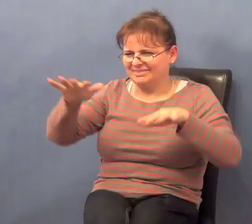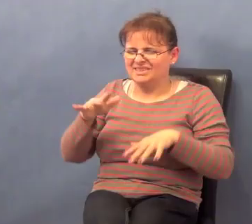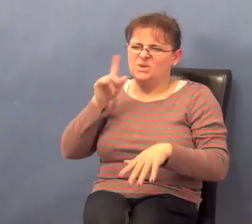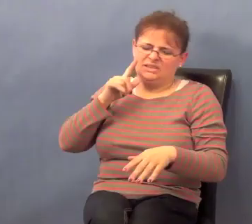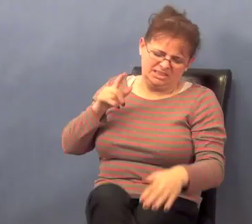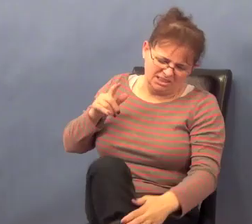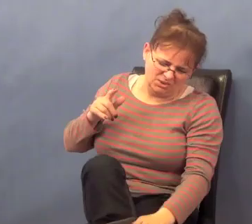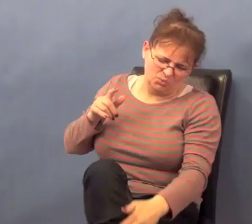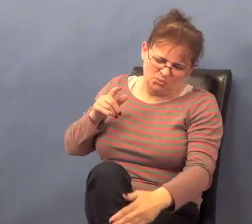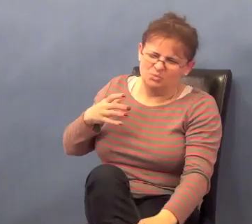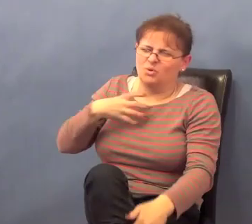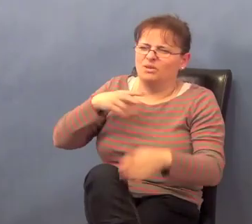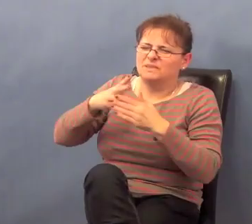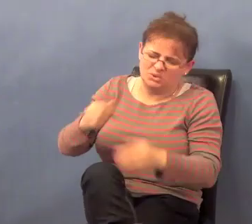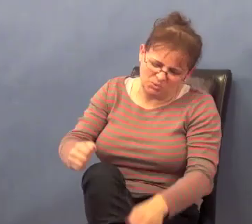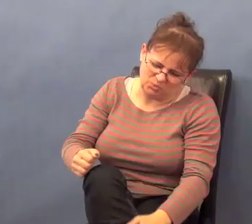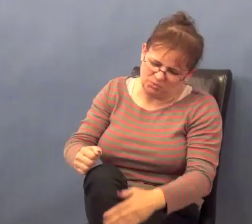Chłopiec masuje nogę, boli jej przez upadek.